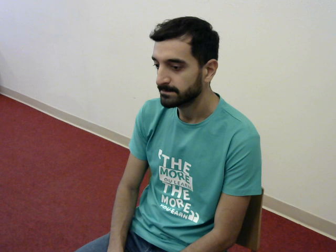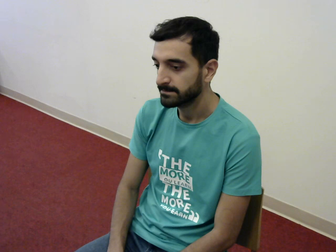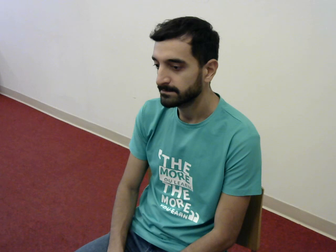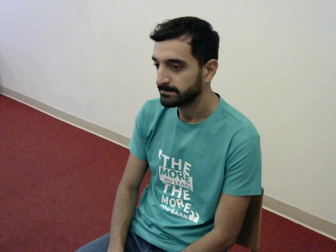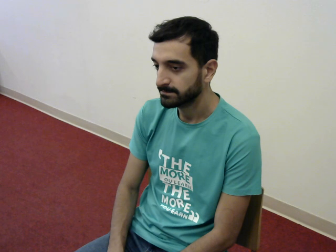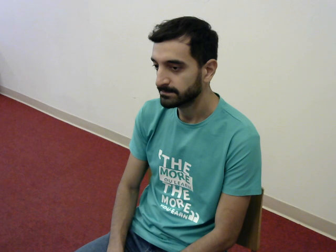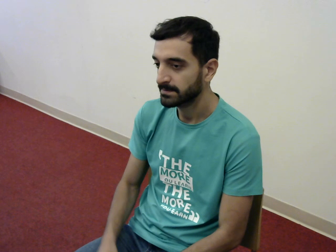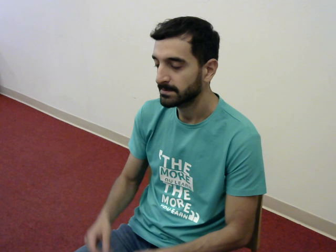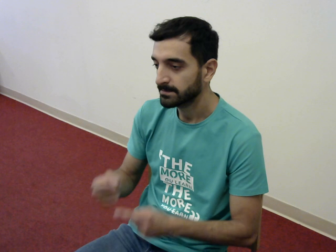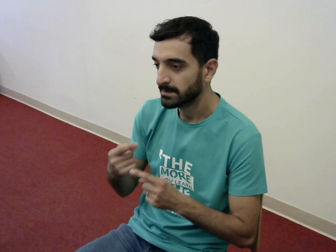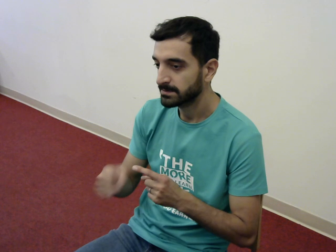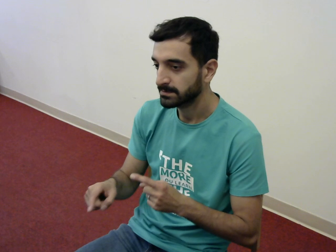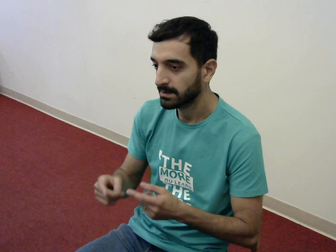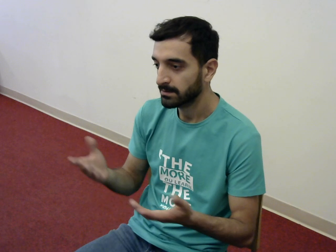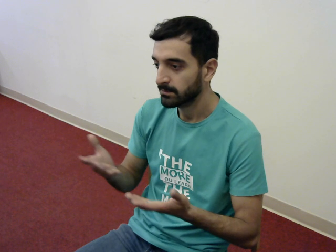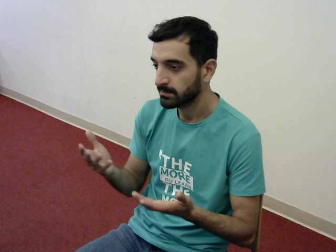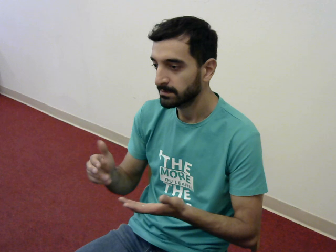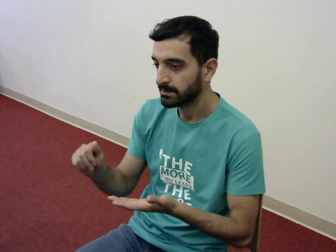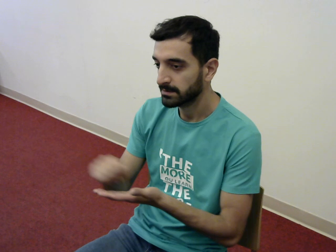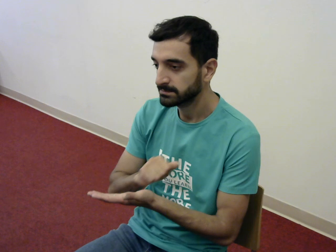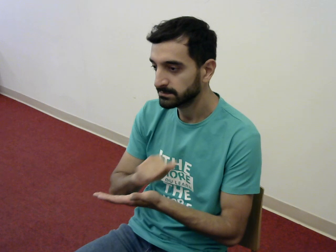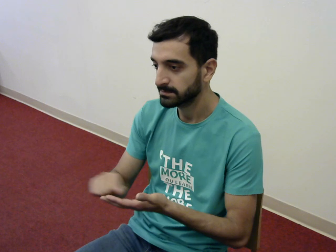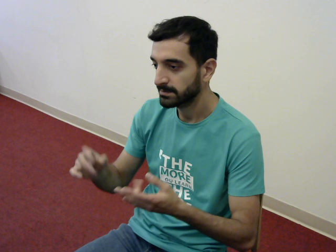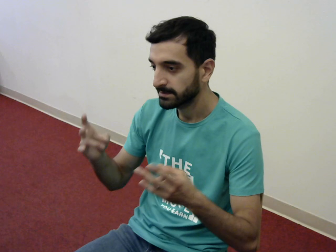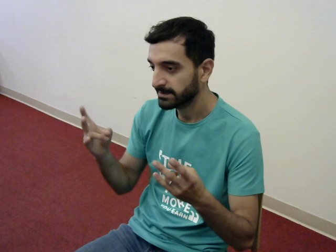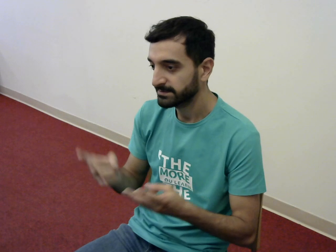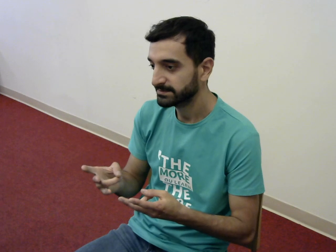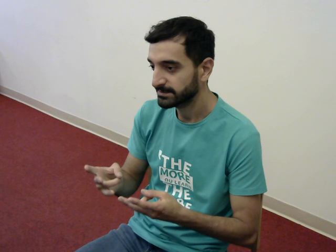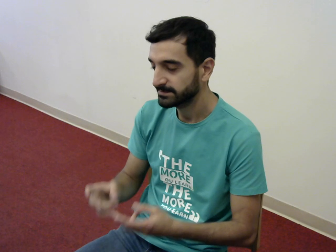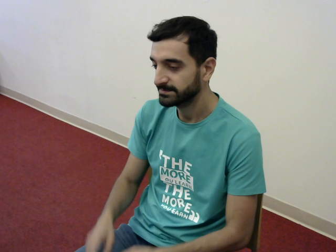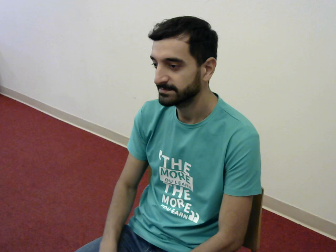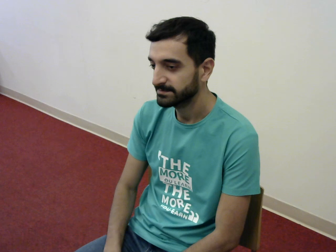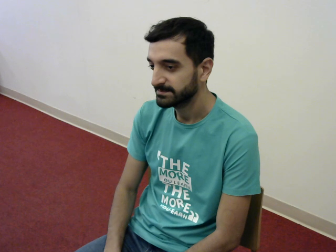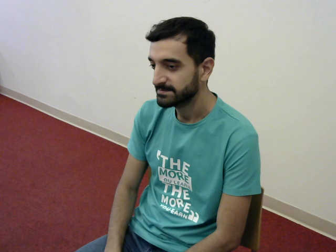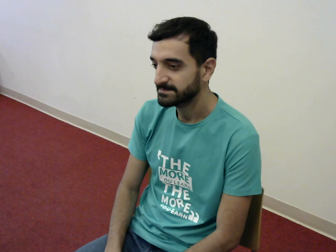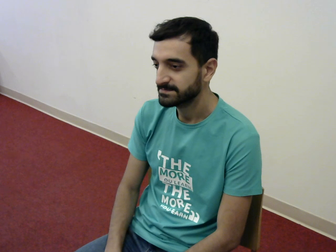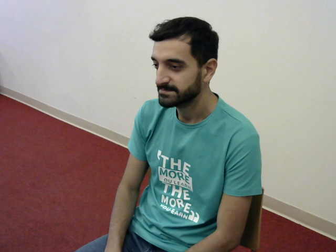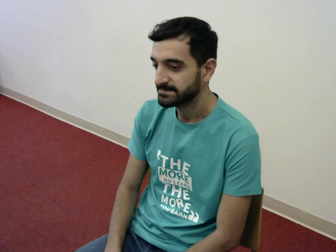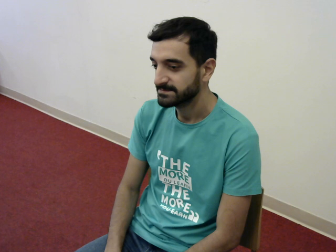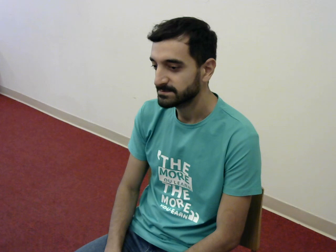Başqa hansı sənədlər lazımdır?